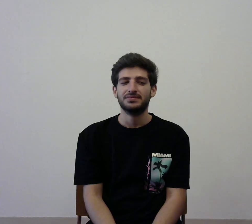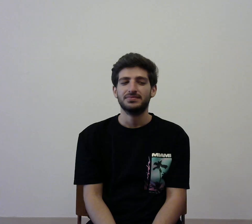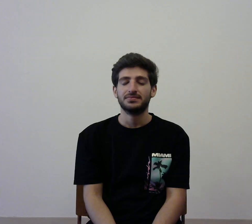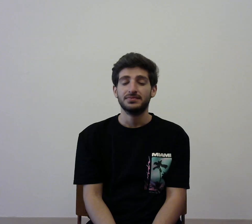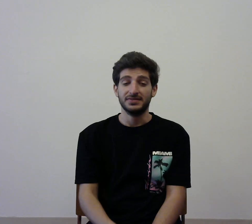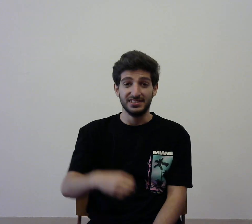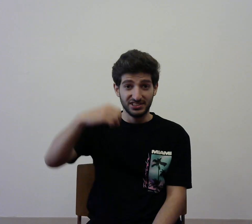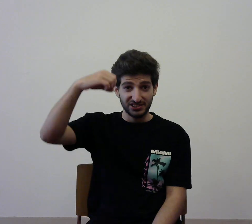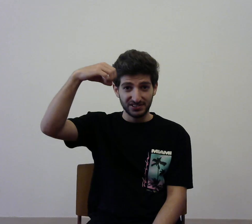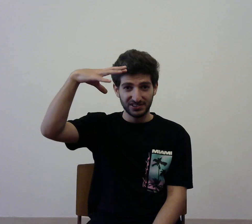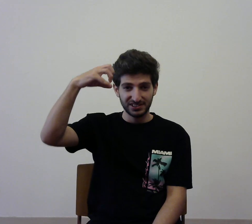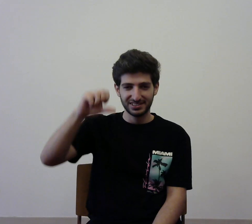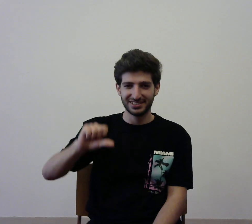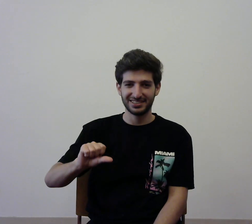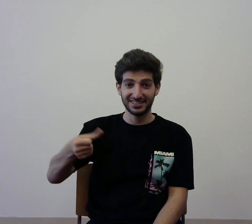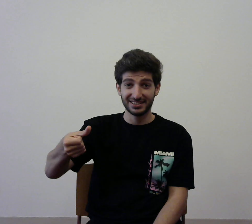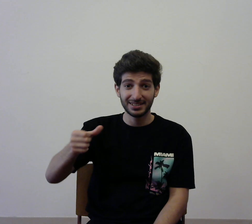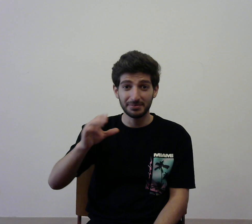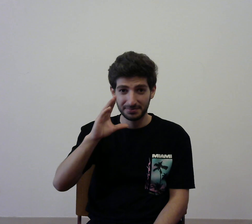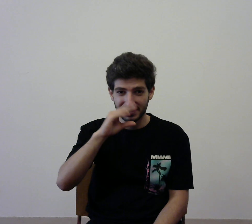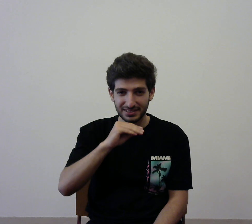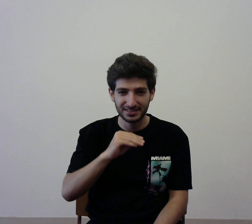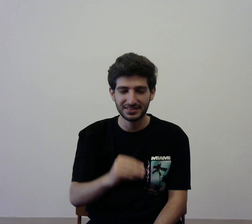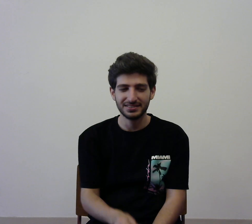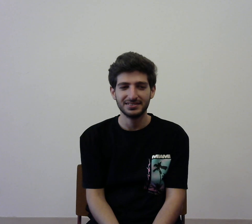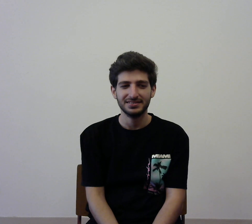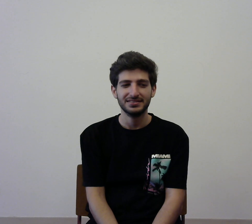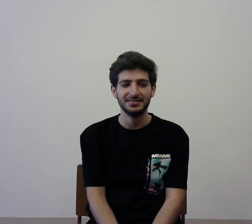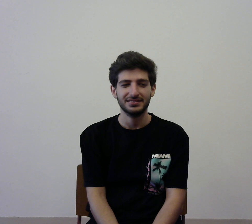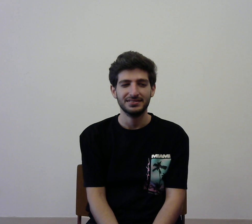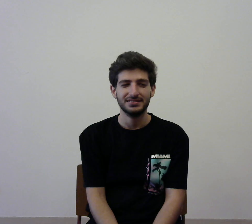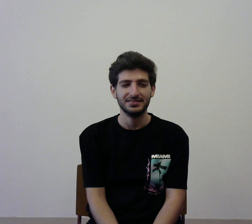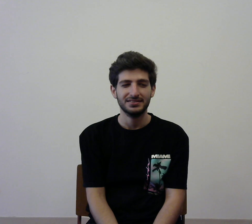İşığı yandırmaq olarmı?